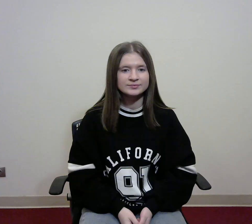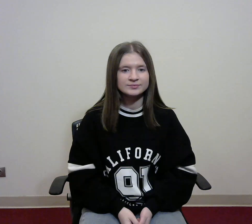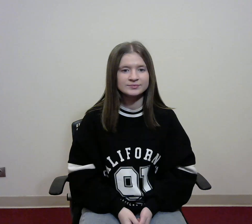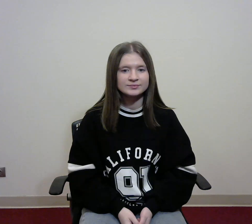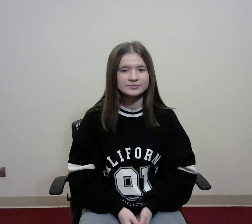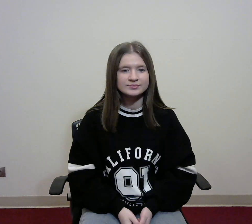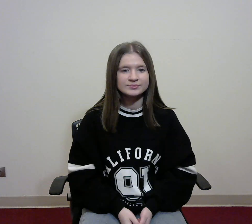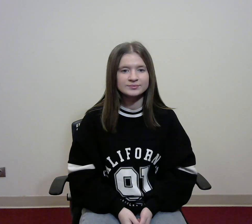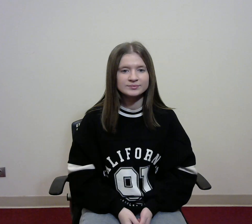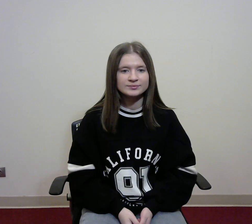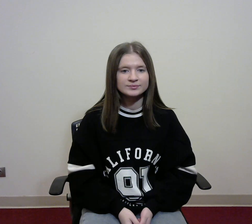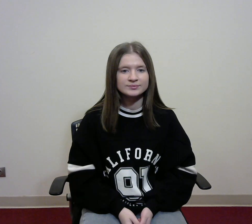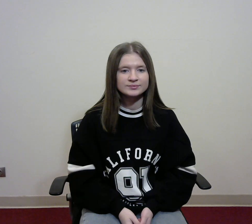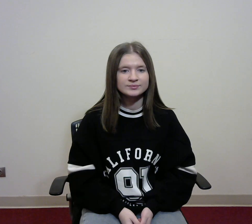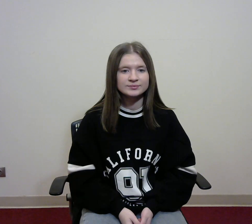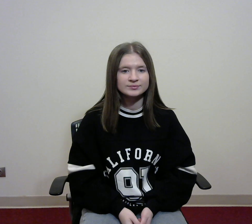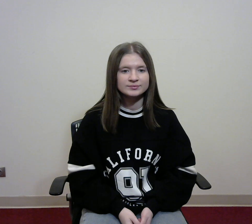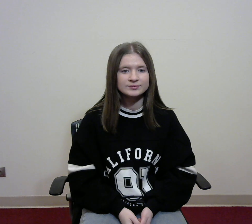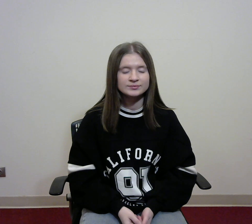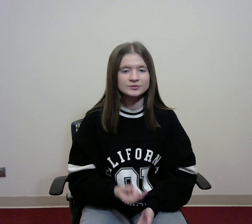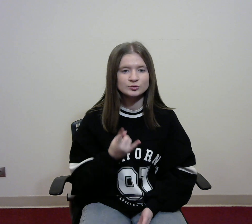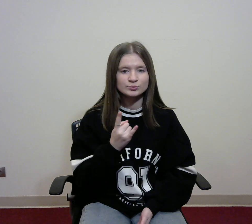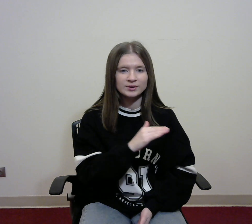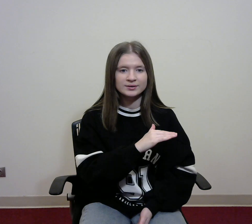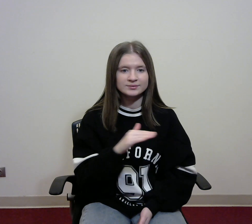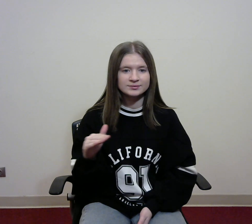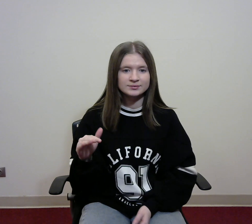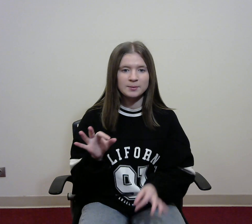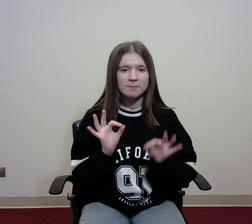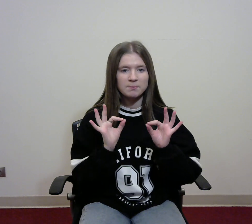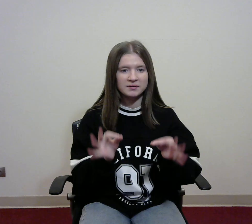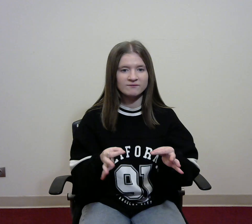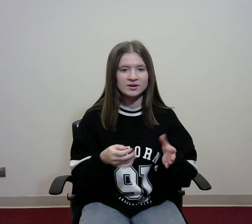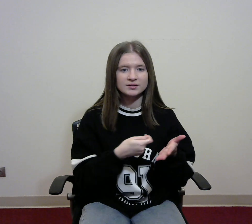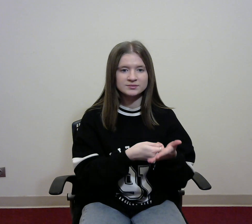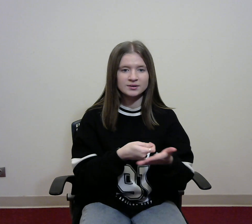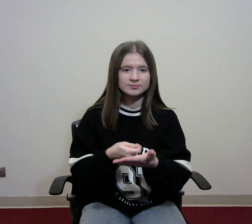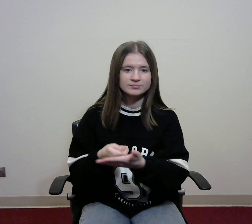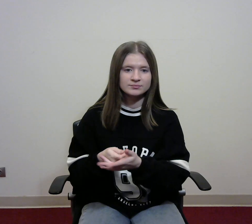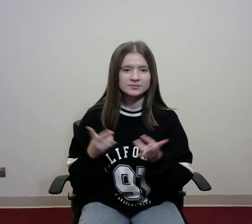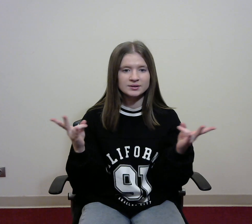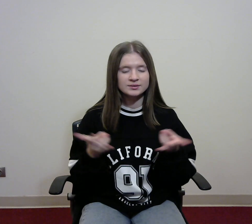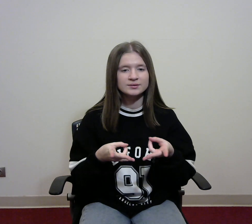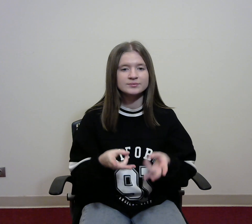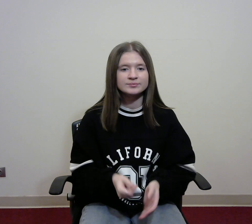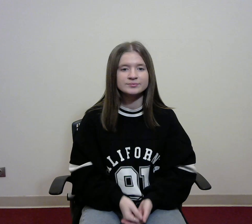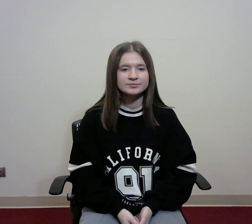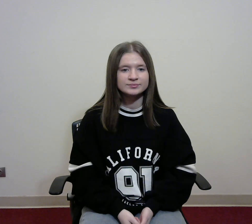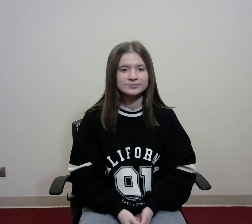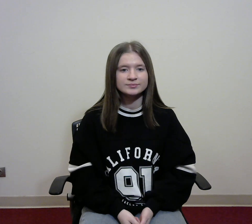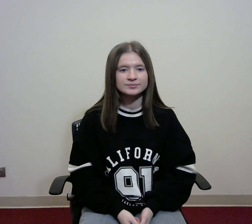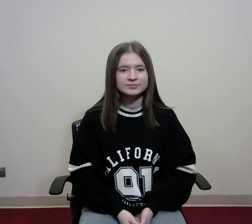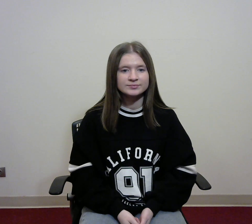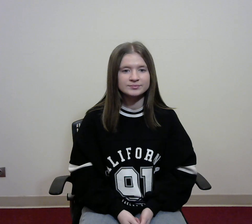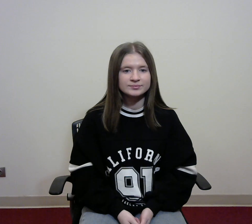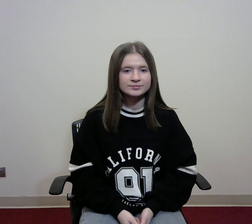Uşaqları düzgün qidalandırmaq lazımdır